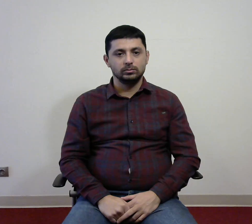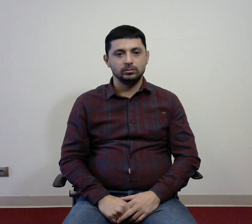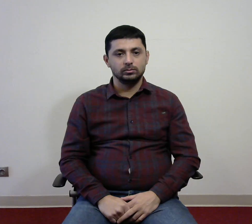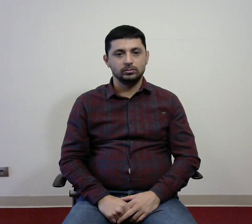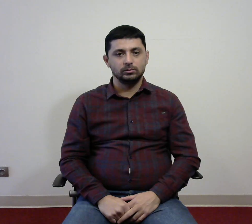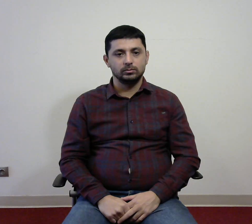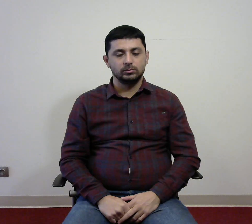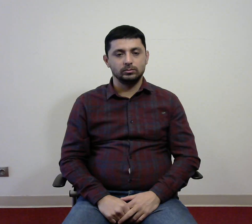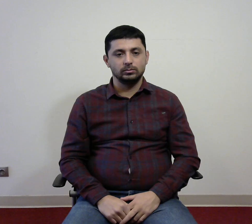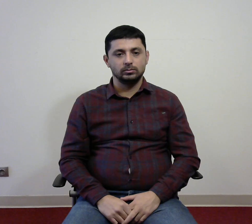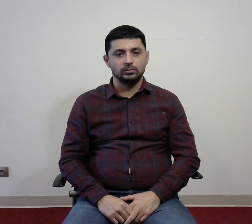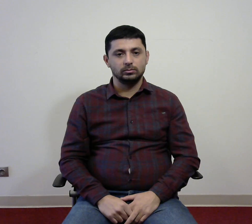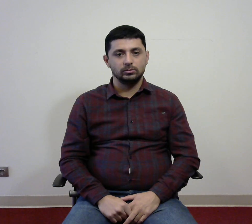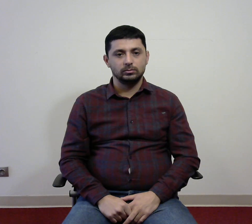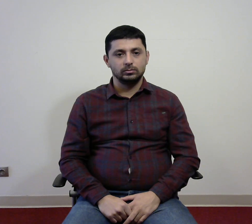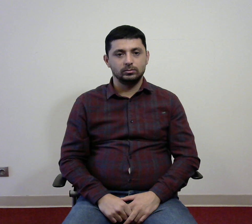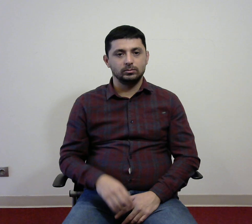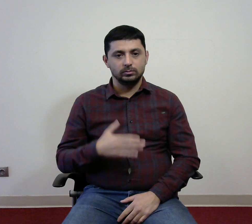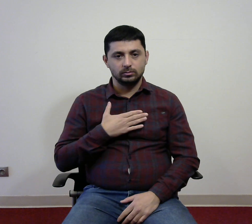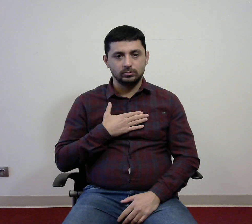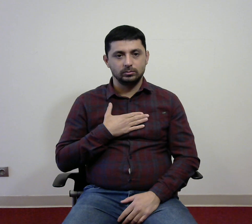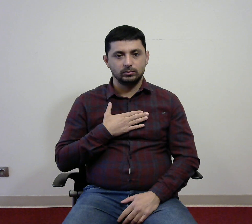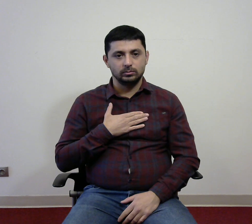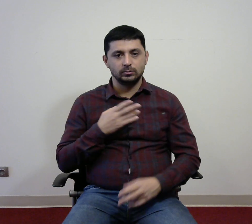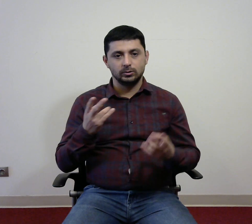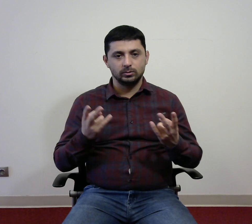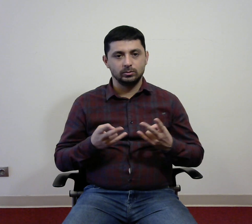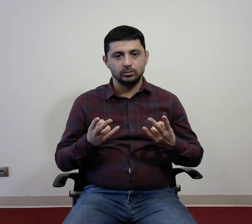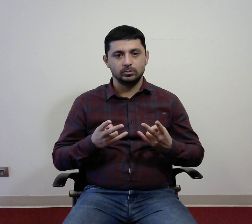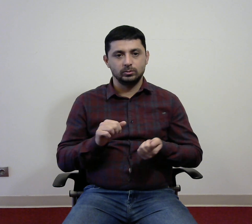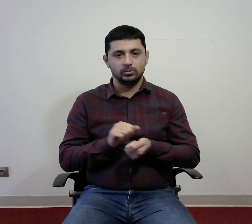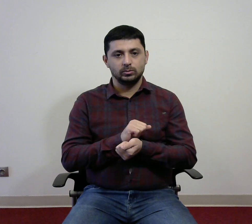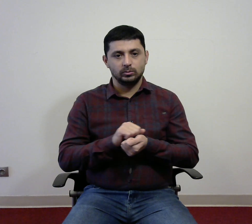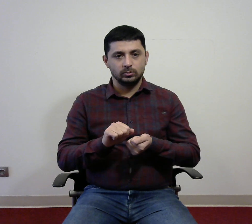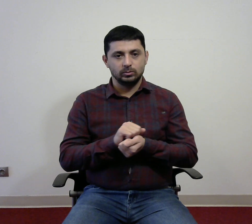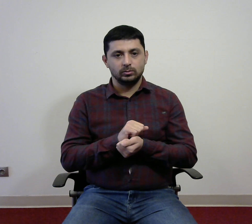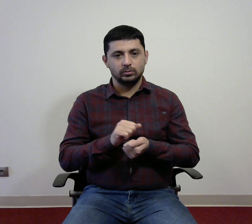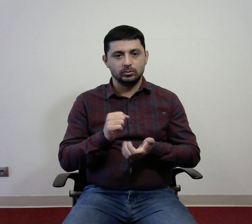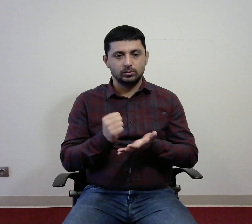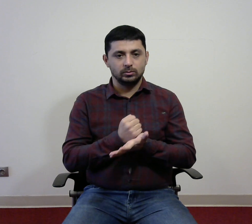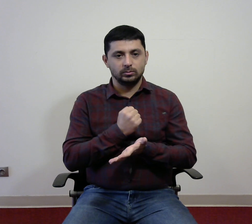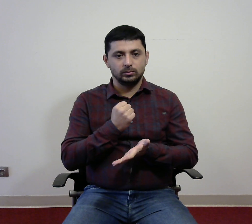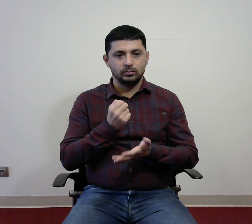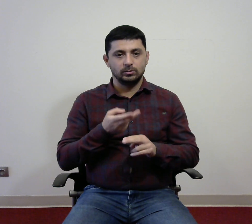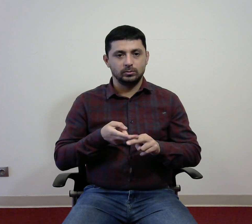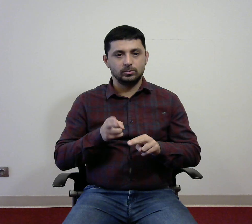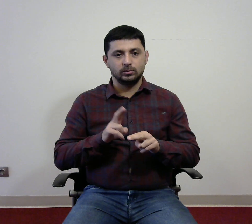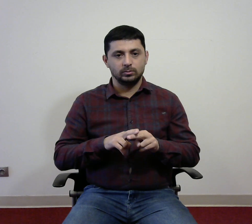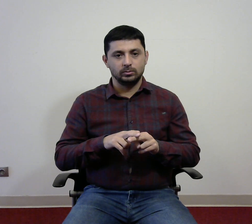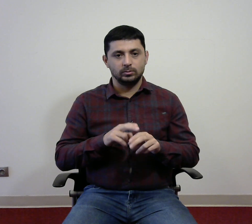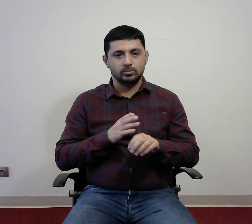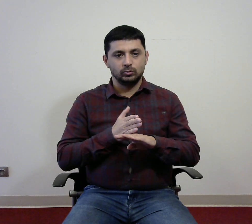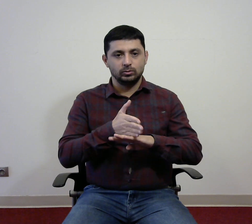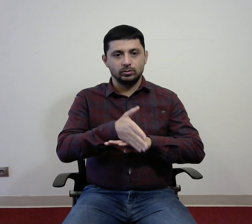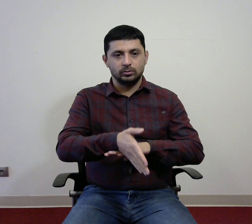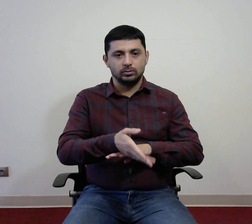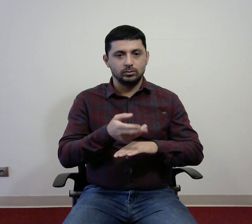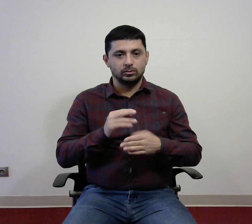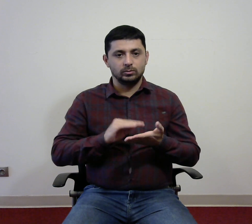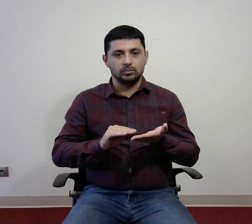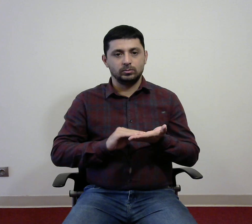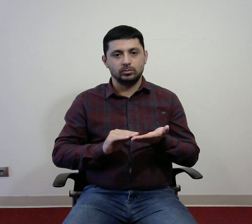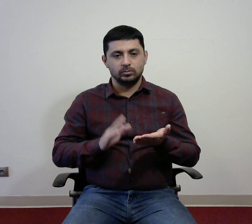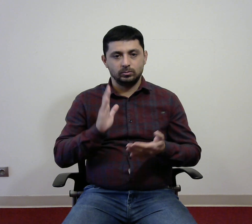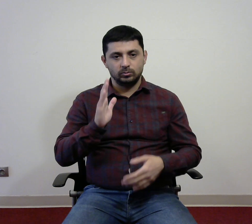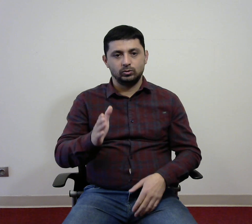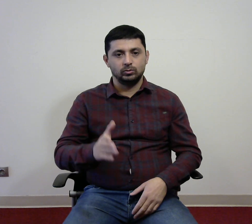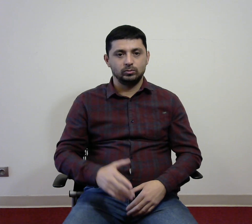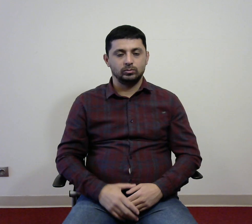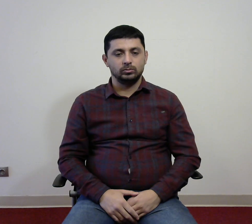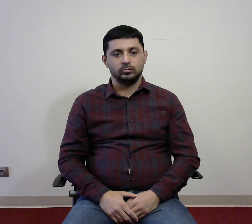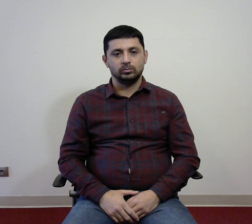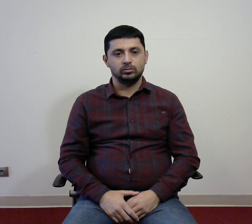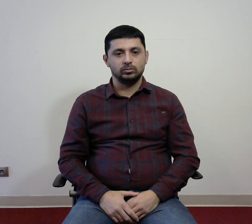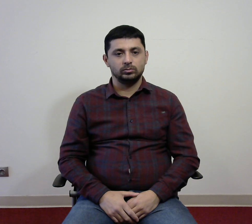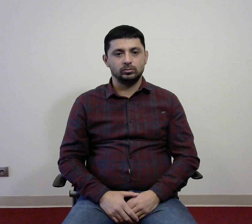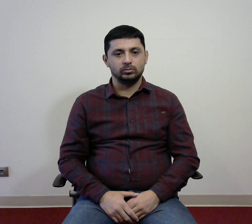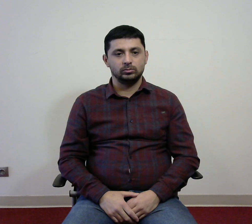Mən lazımlı kağızları tapmaq üçün müraciət yazacam